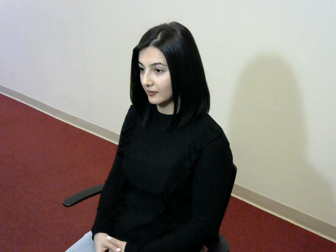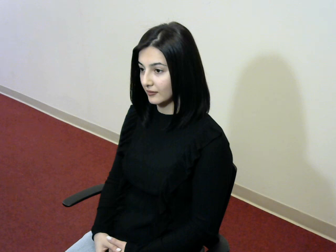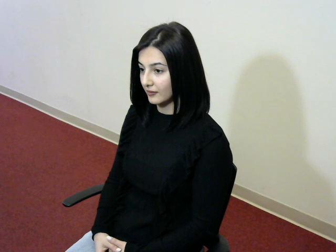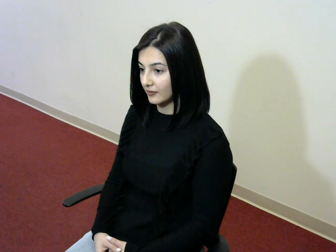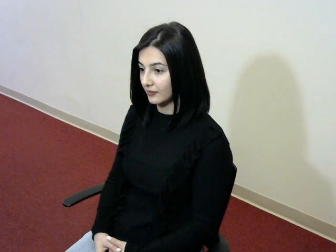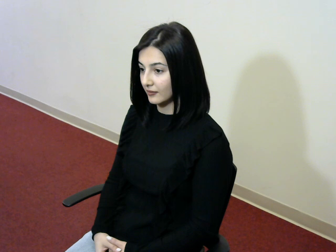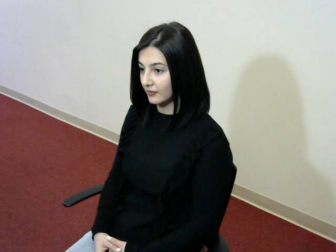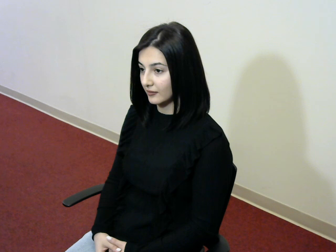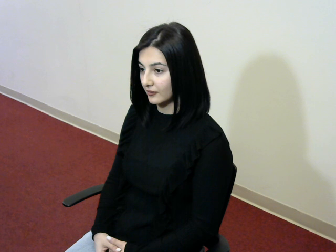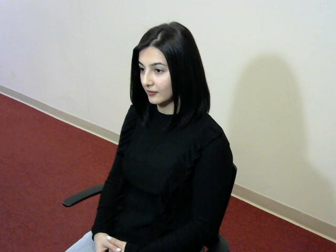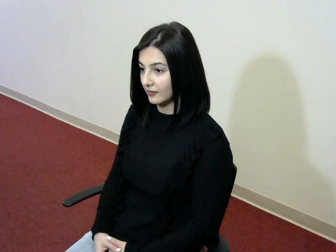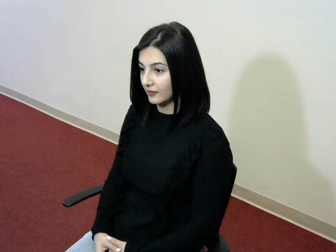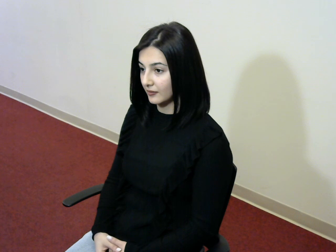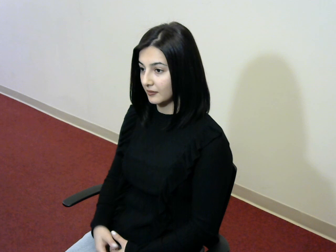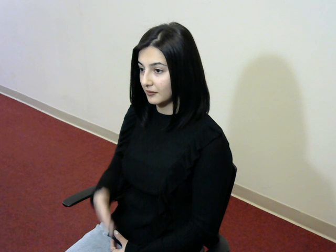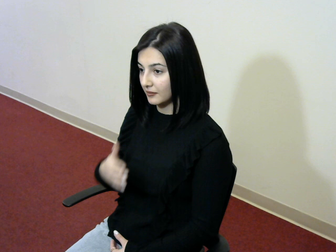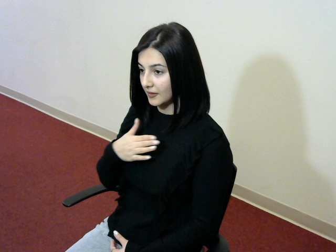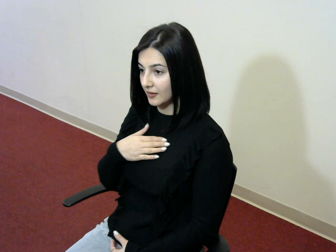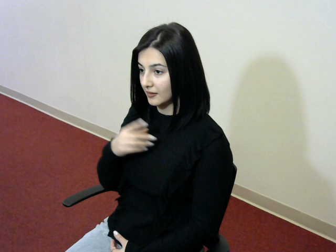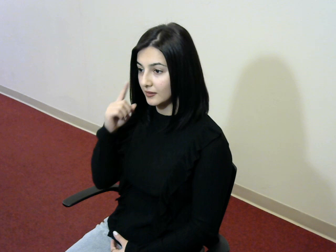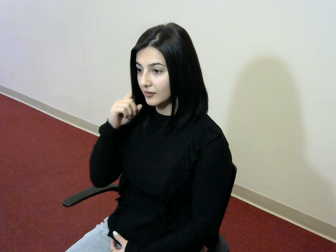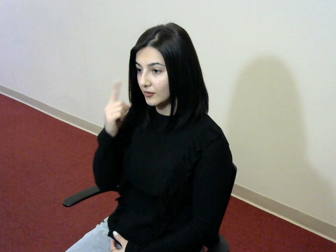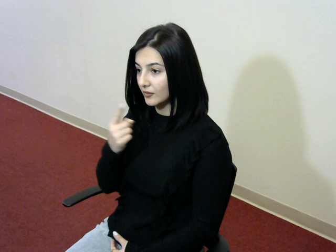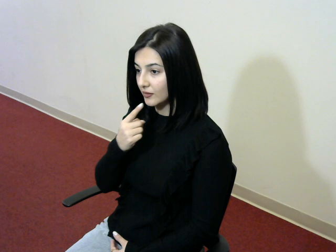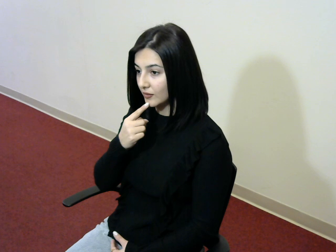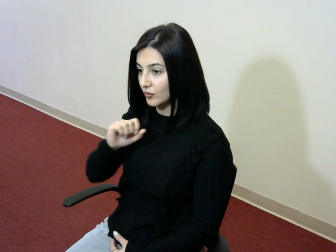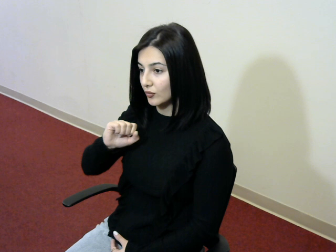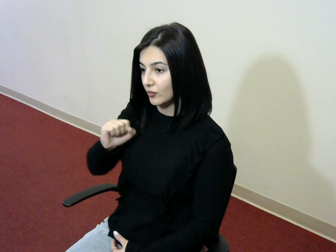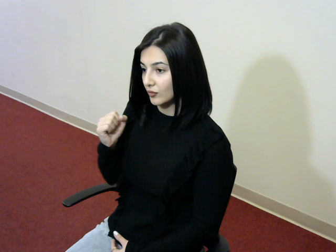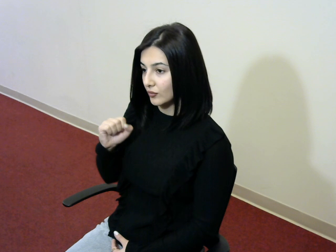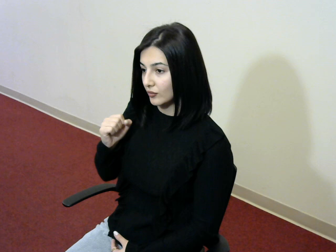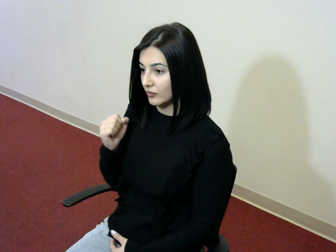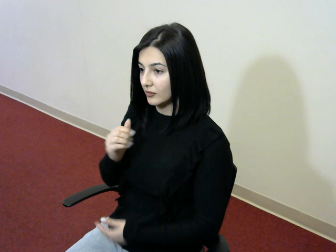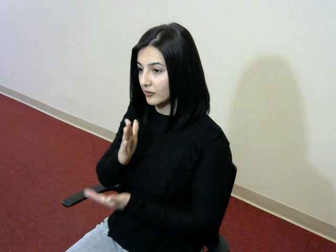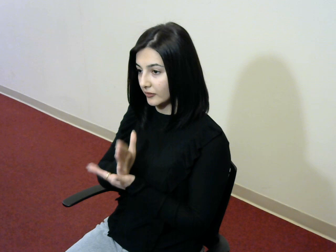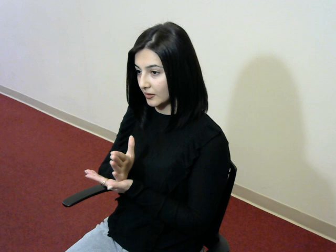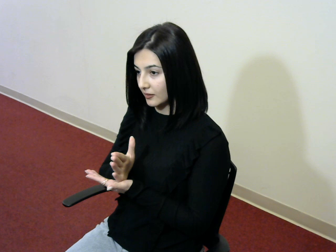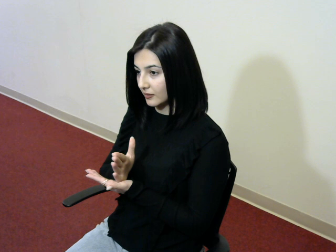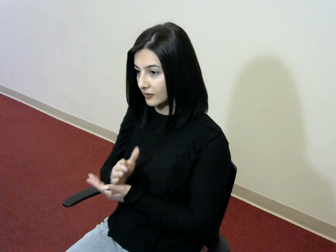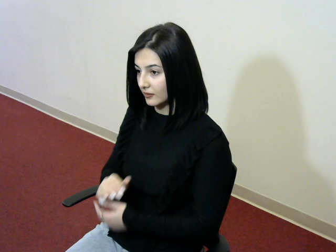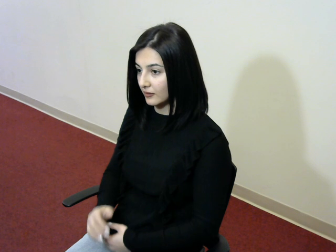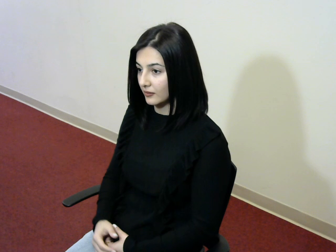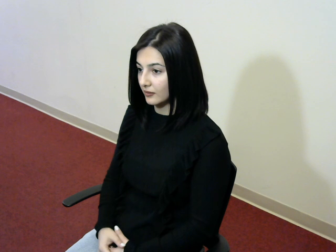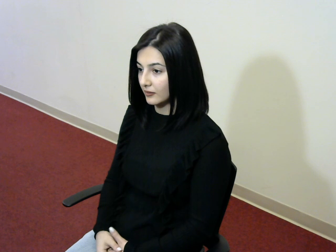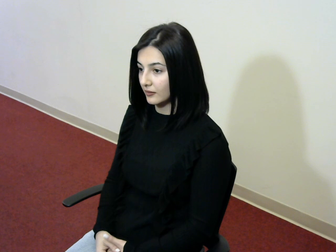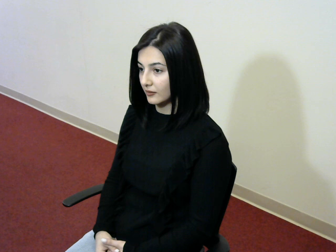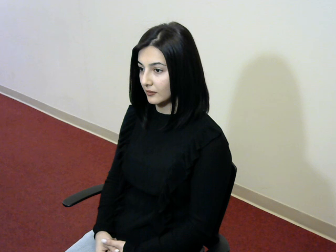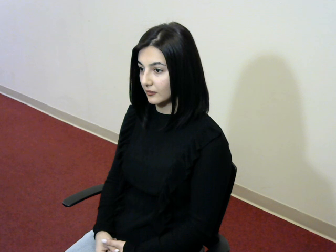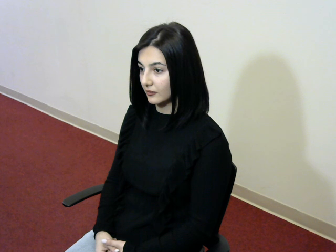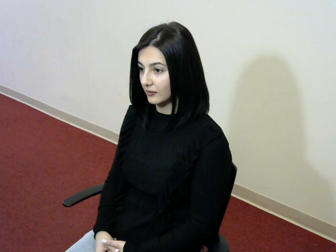Mənim eşitmə məhdudiyyətli dostlarım var